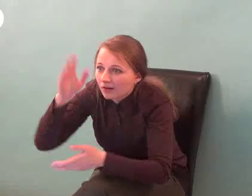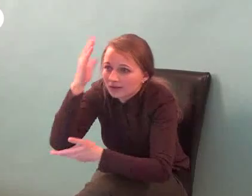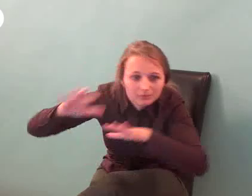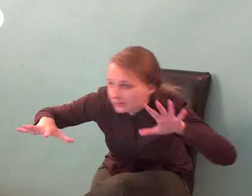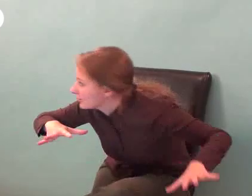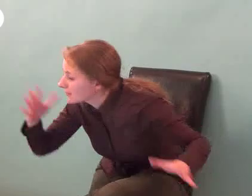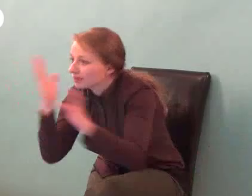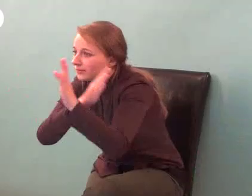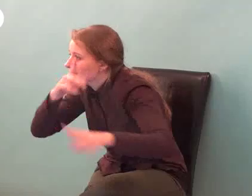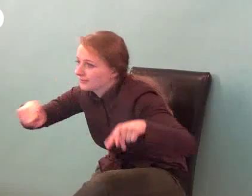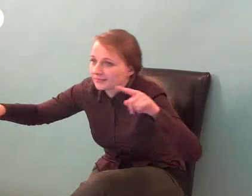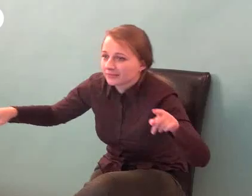Sprawdzają z niepokojem na zewnątrz.